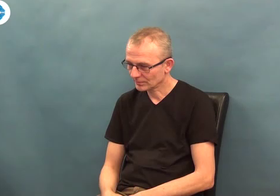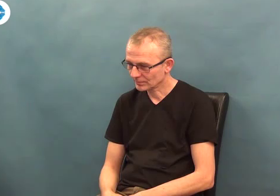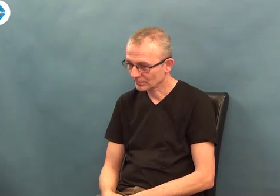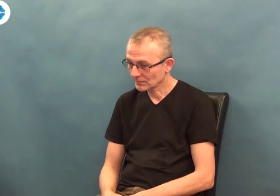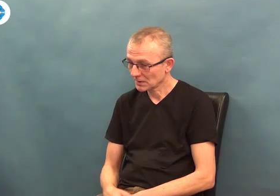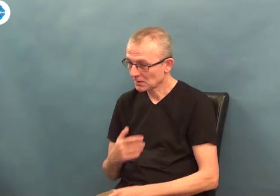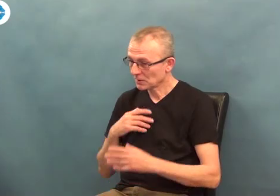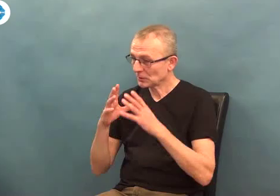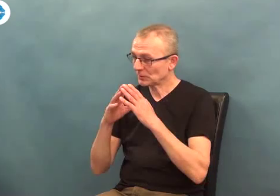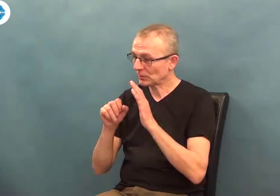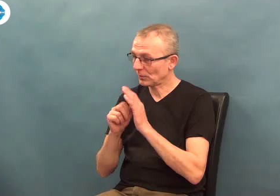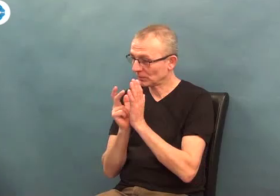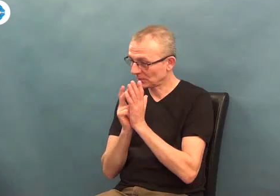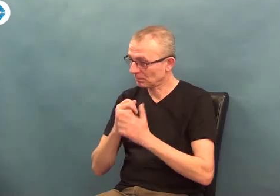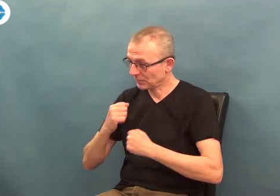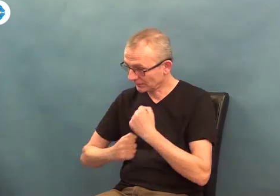Od dziesiątej do osiemnastej pracuję.